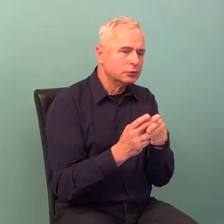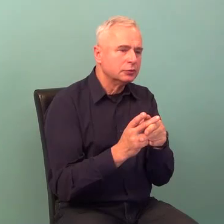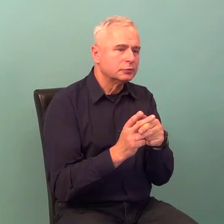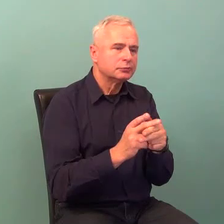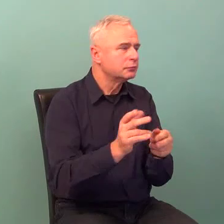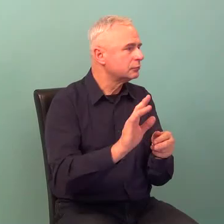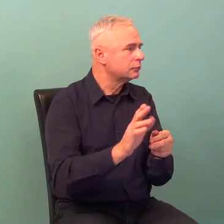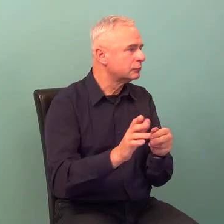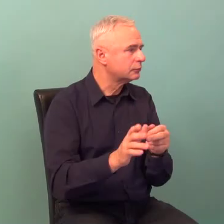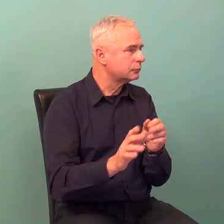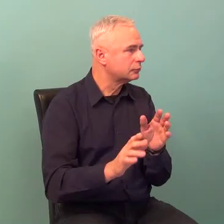Nie.